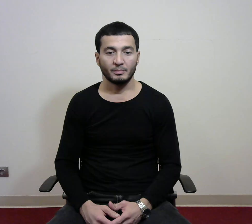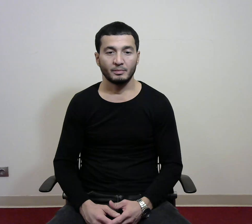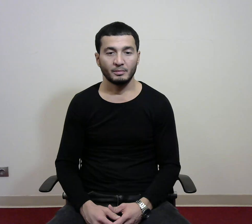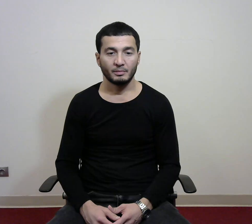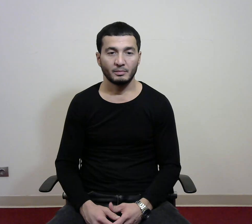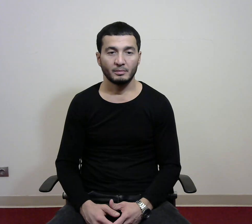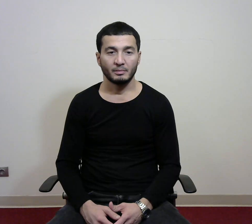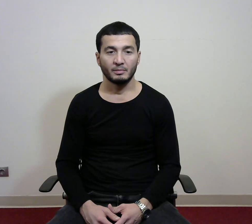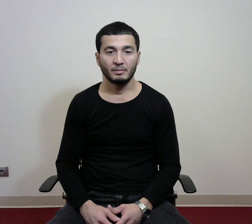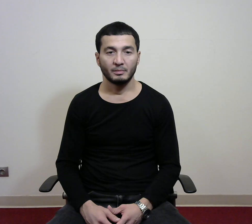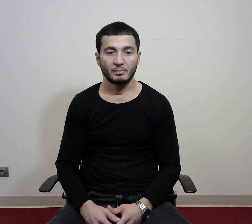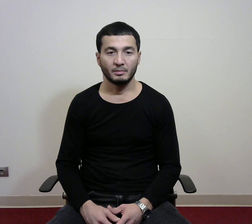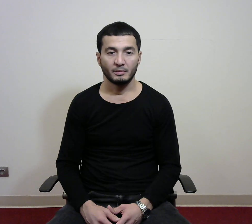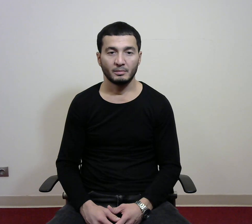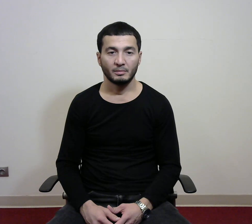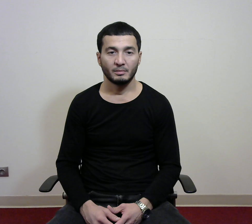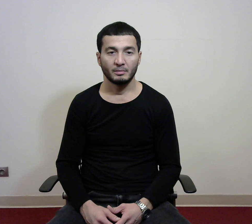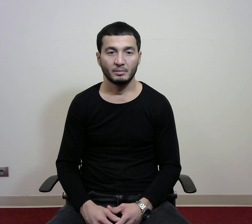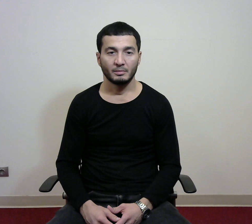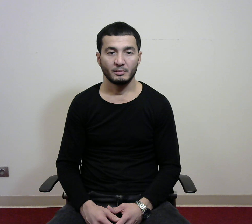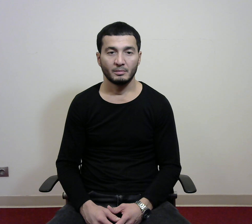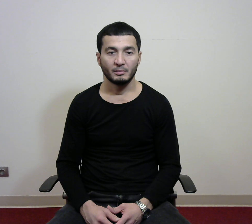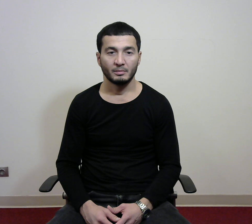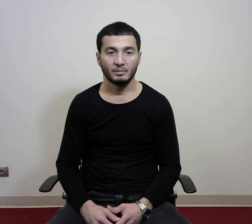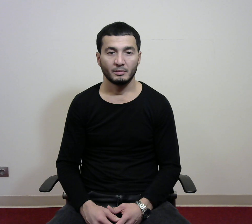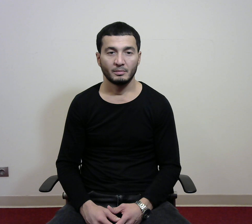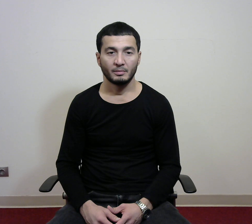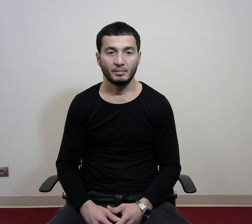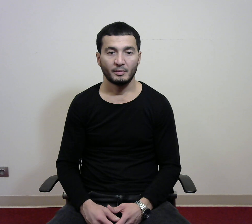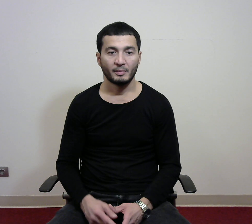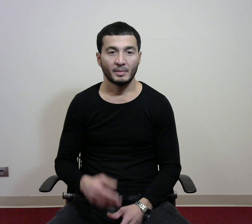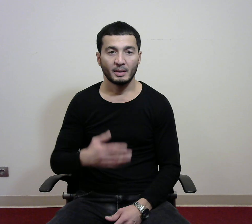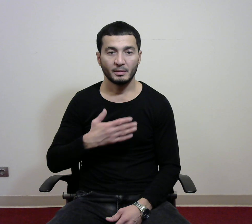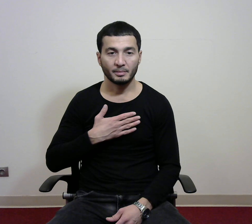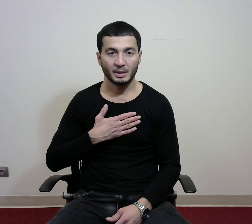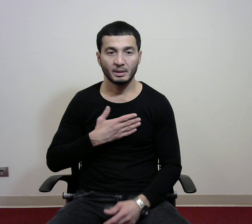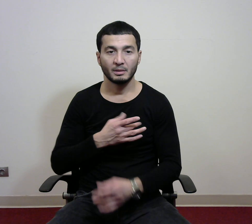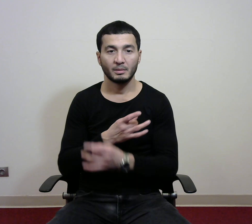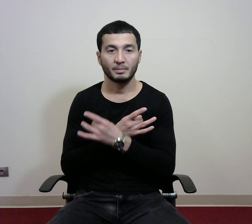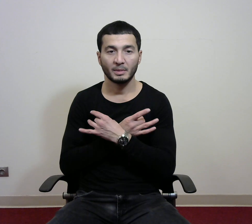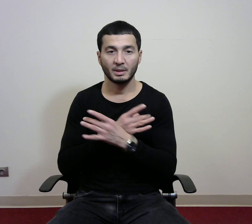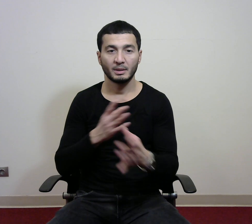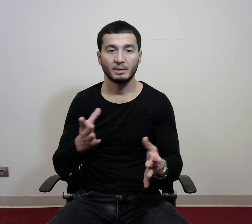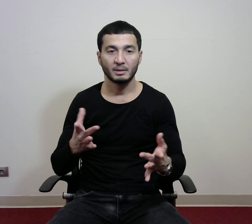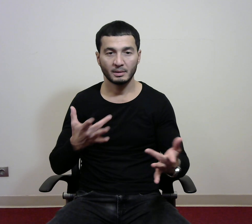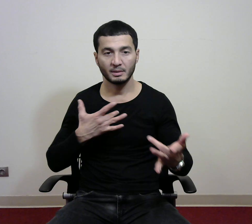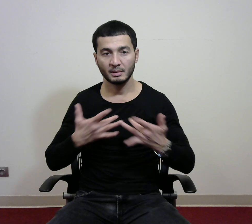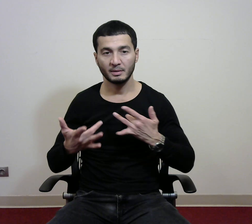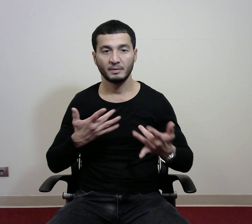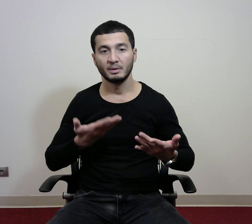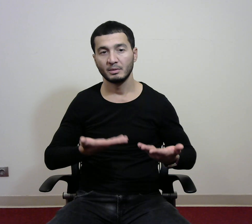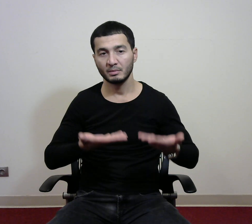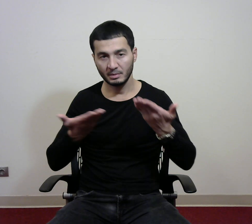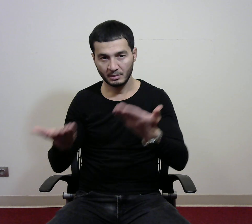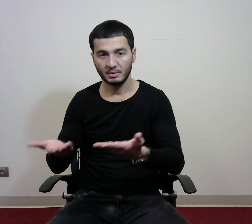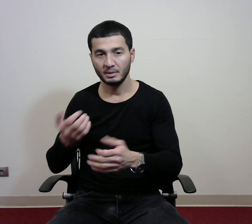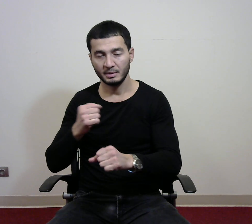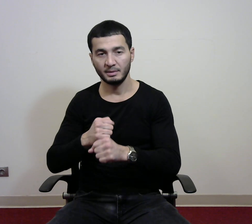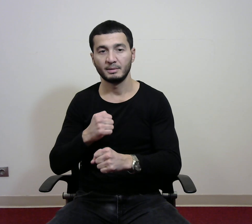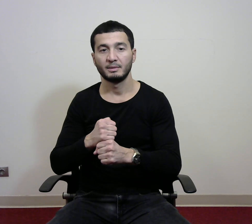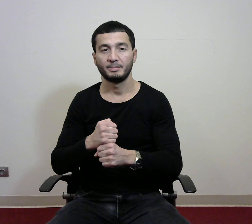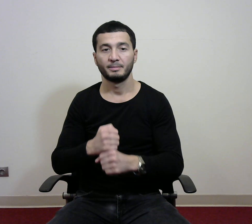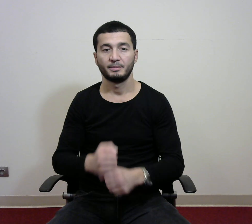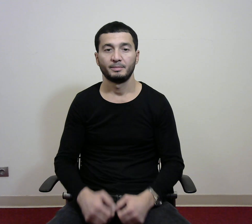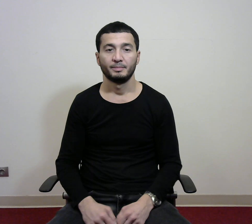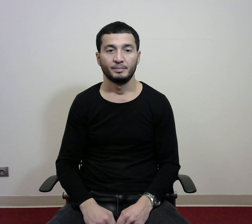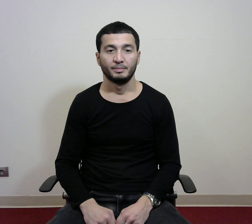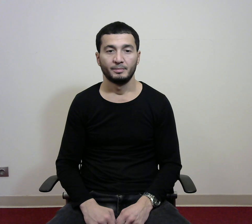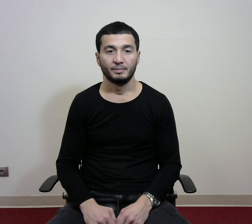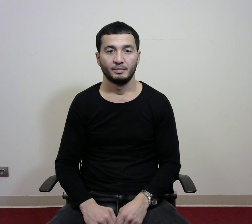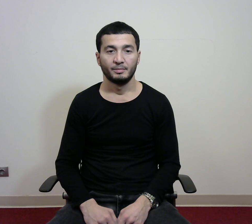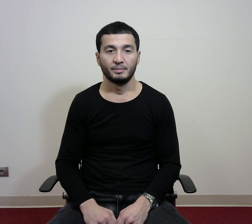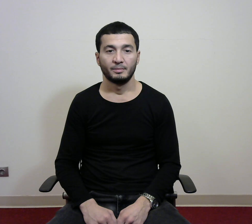Məni bayram tədbirinə dəvət ediblər